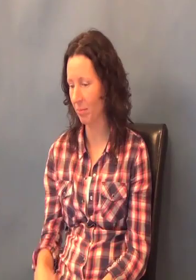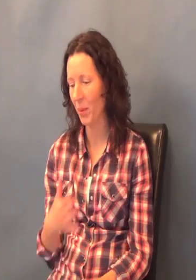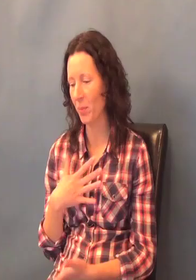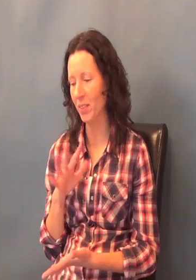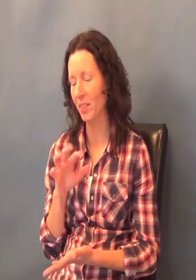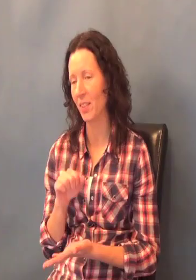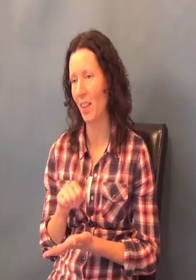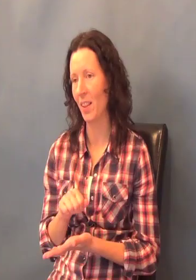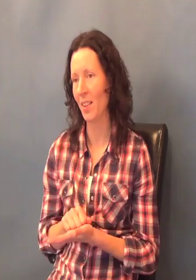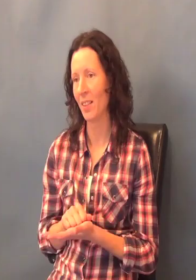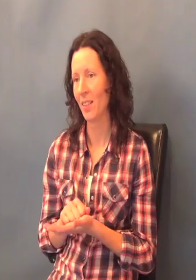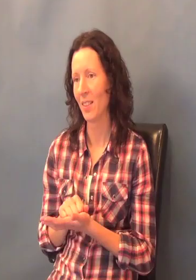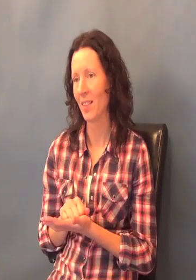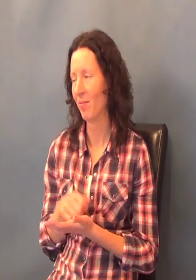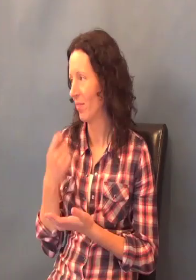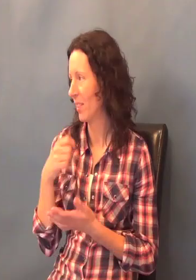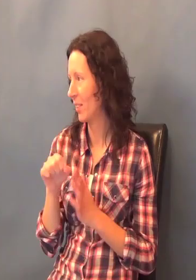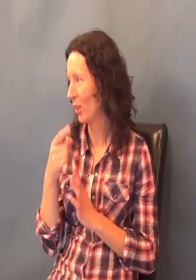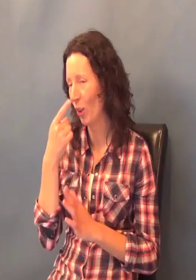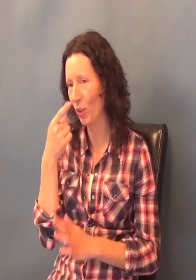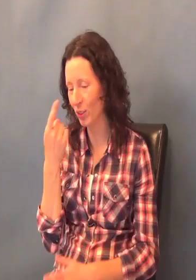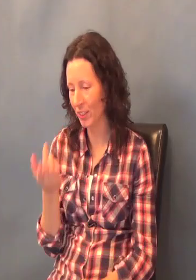Jestem zajęta, bo wyjeżdżam do Olsztyna.